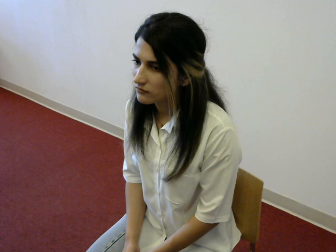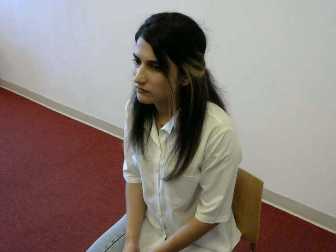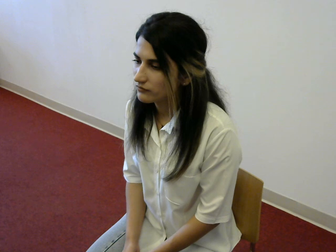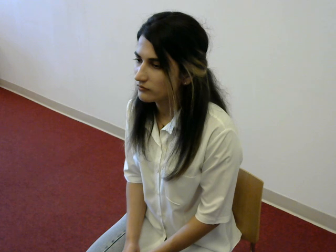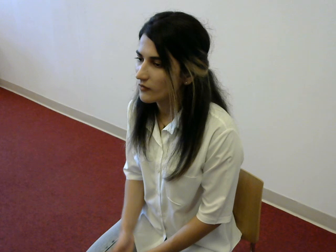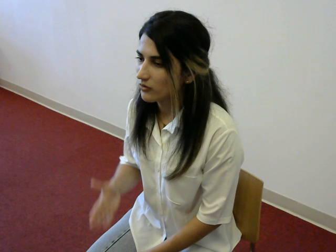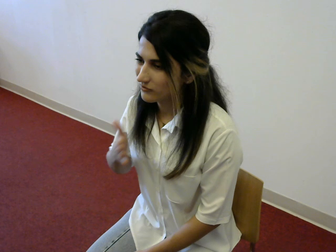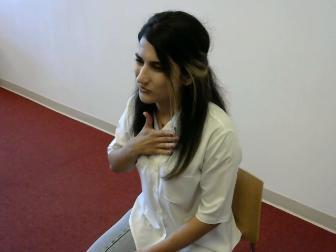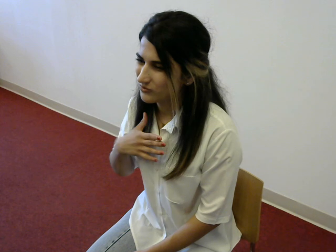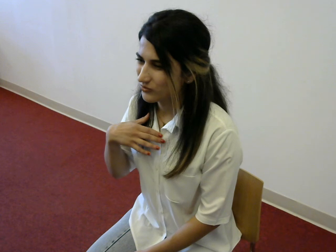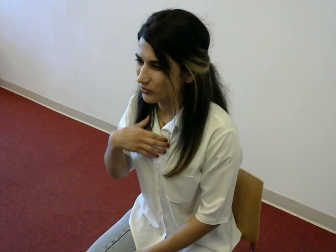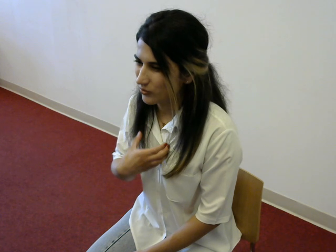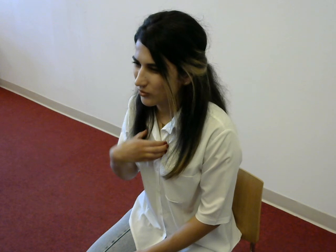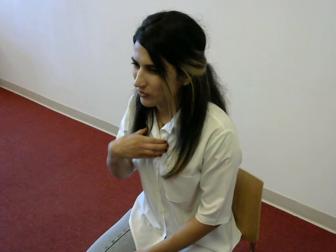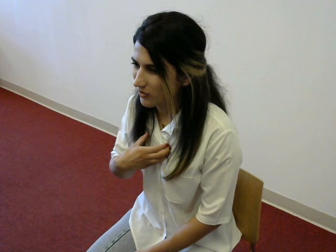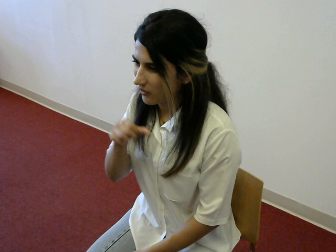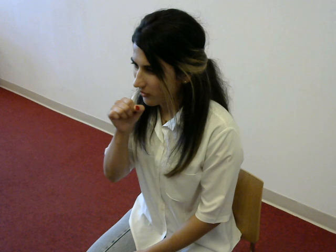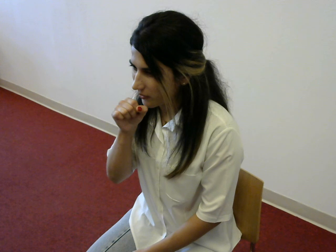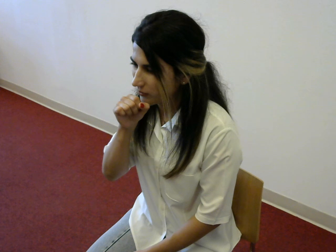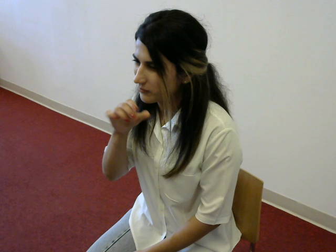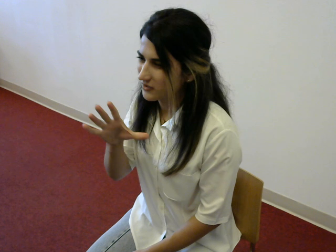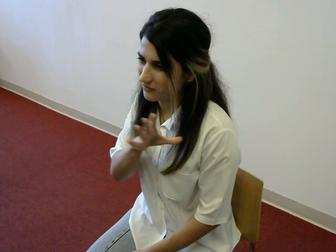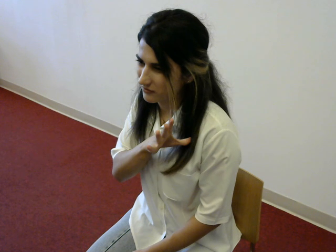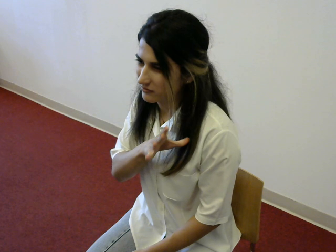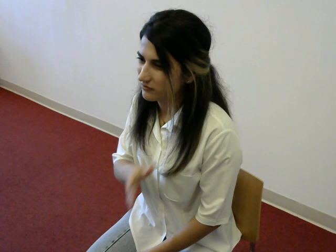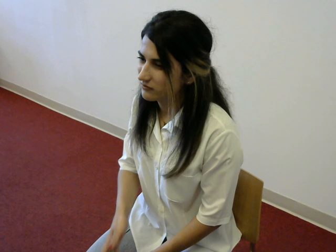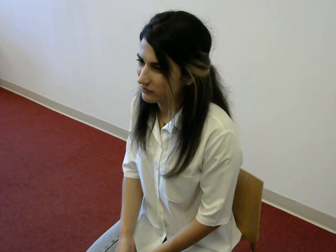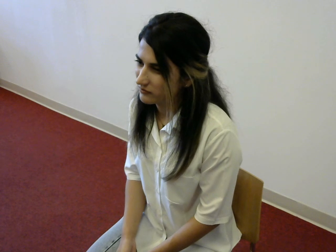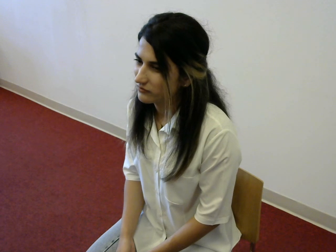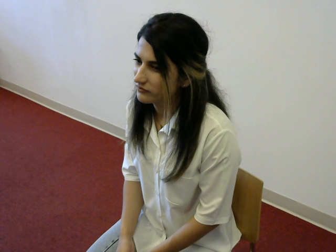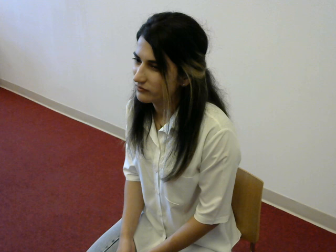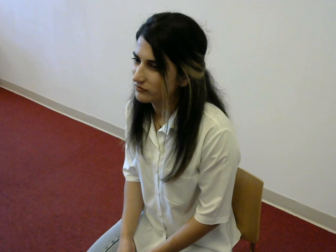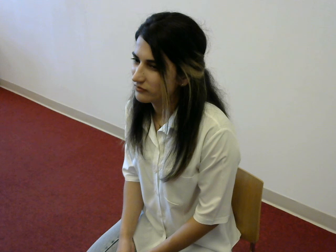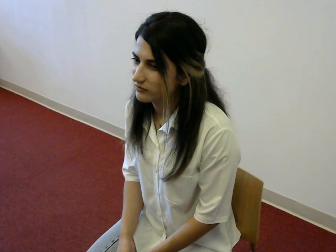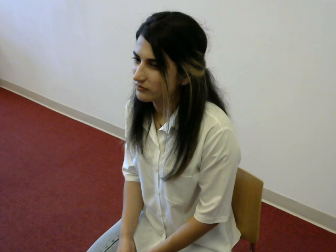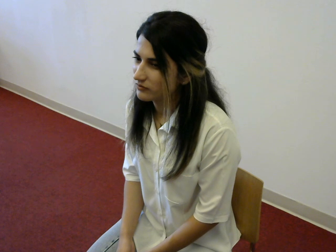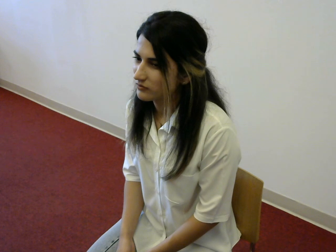Mən zökəm olmuşam